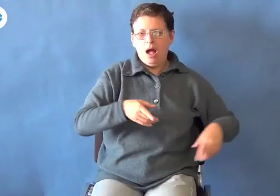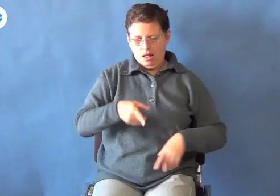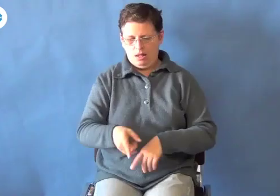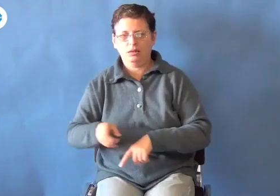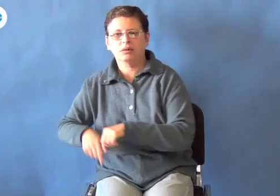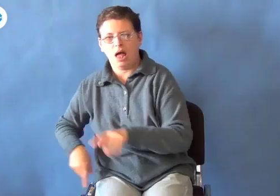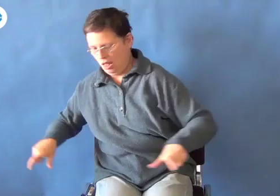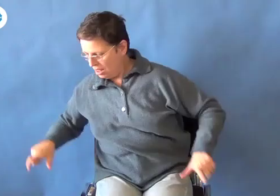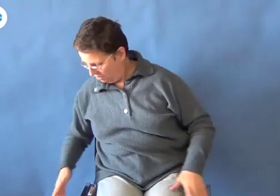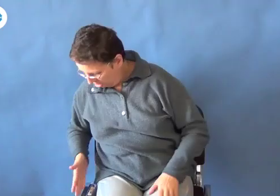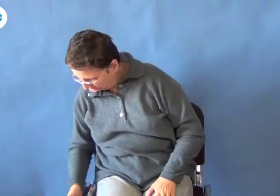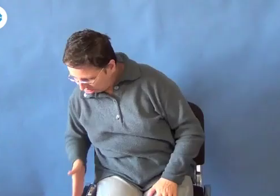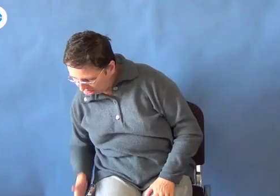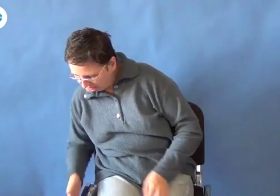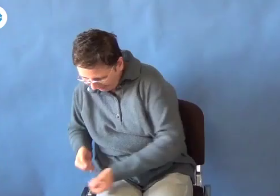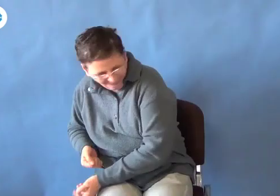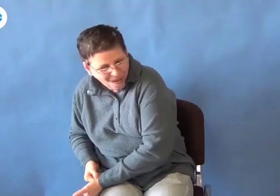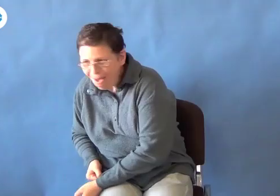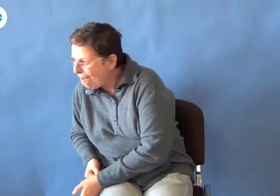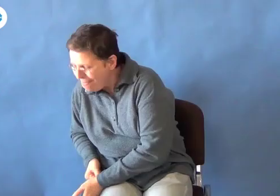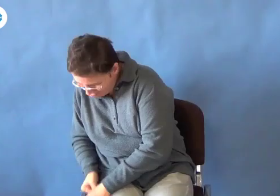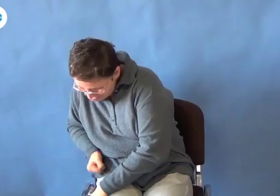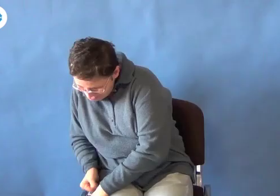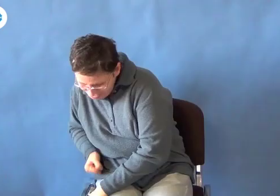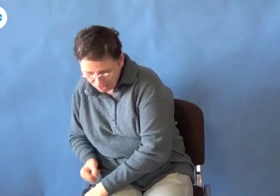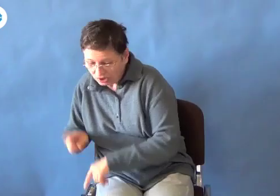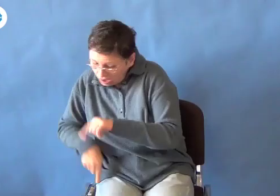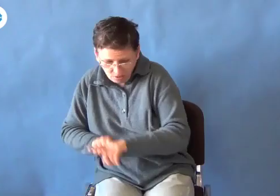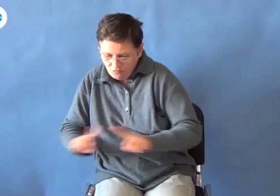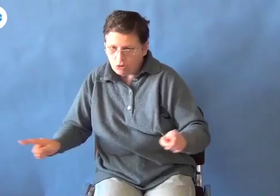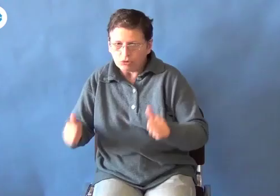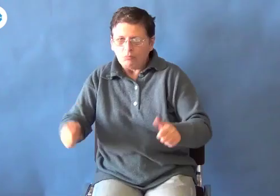A tutaj źle. Nie wolno ciąć.